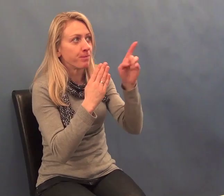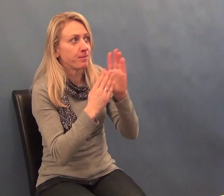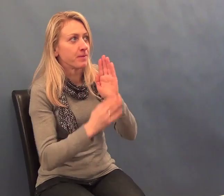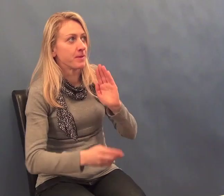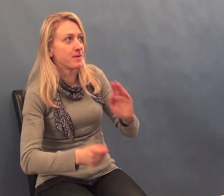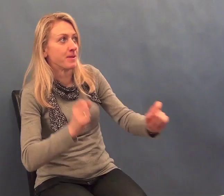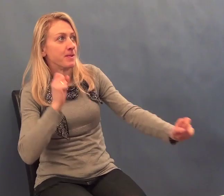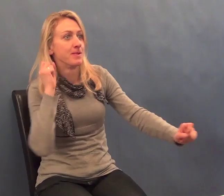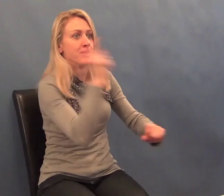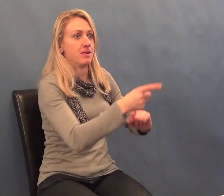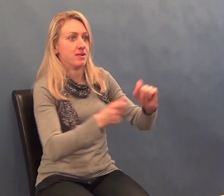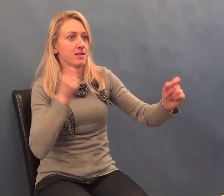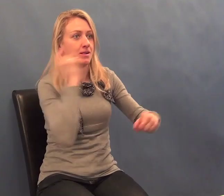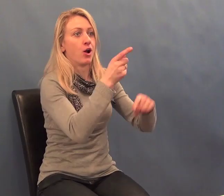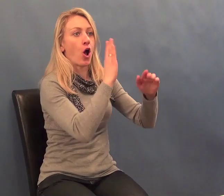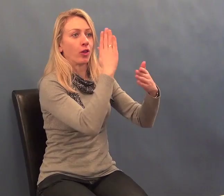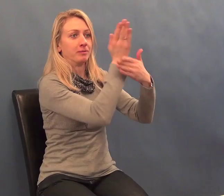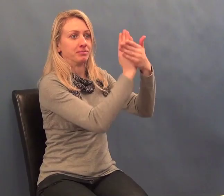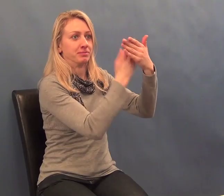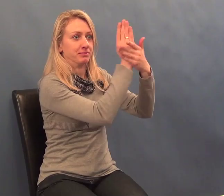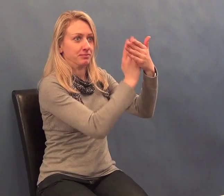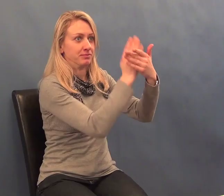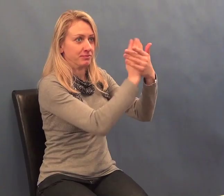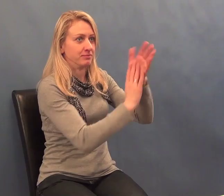Cofa się i rzuca kamieniem, rozbijając okno.